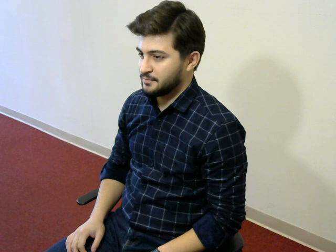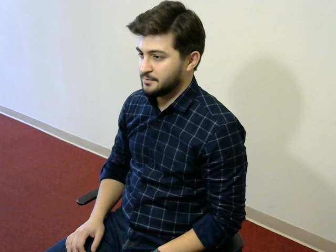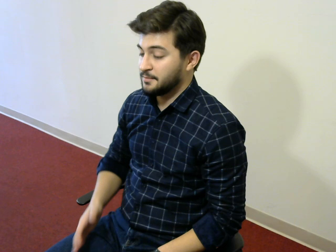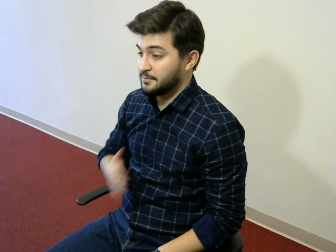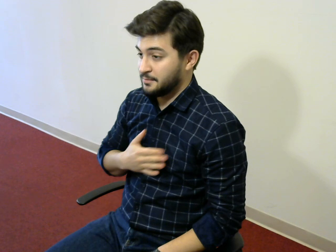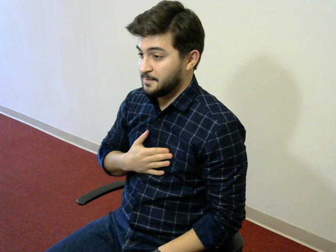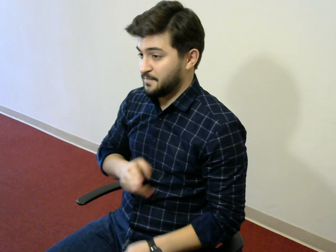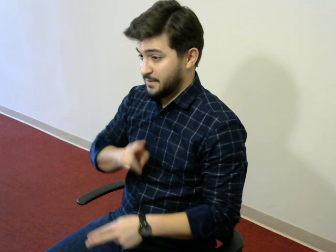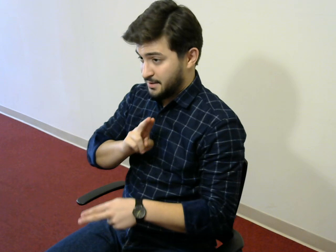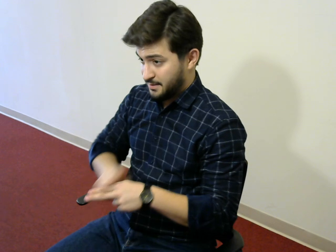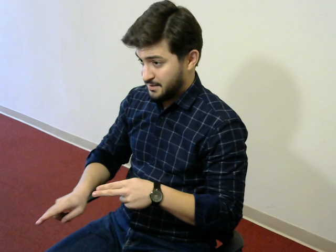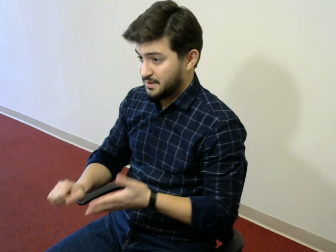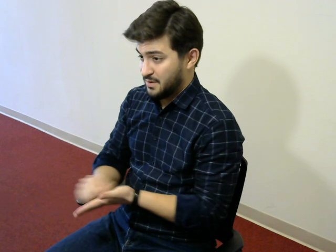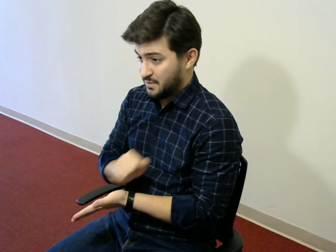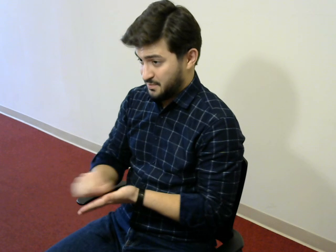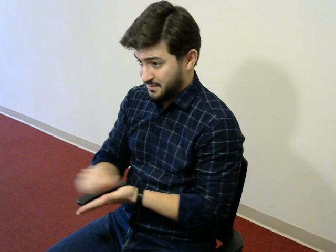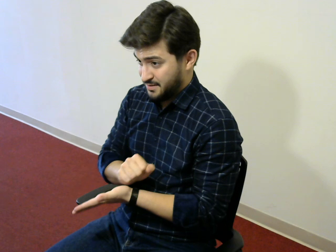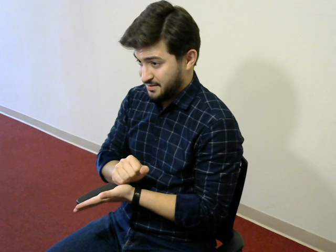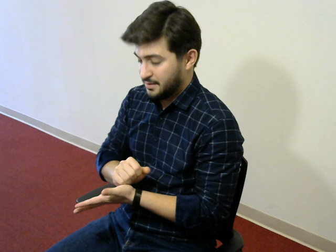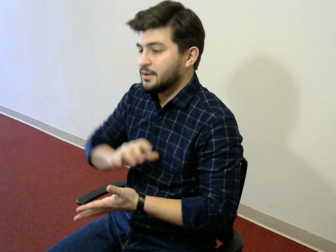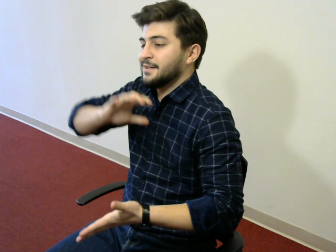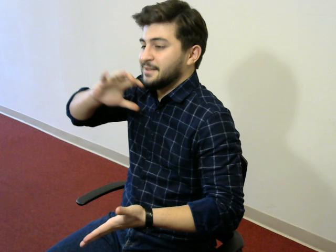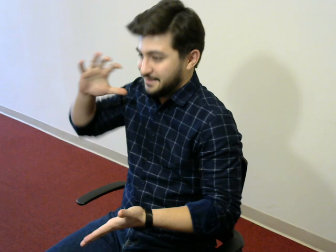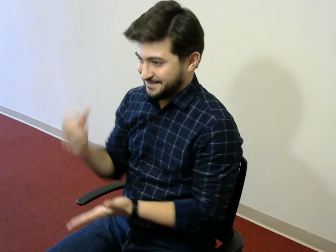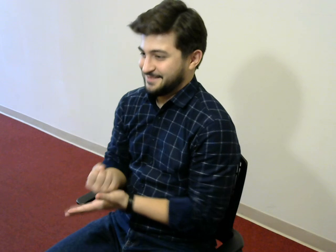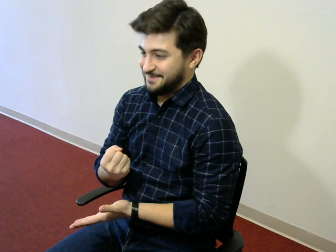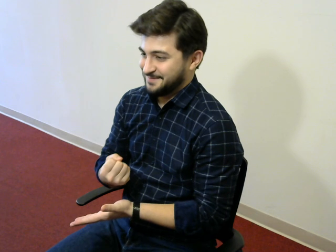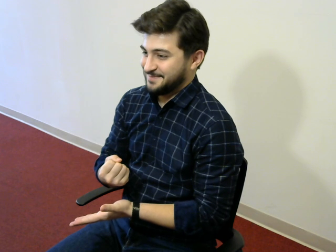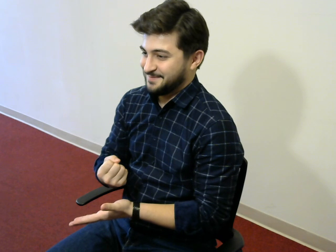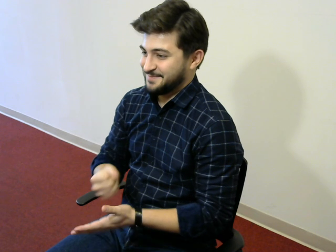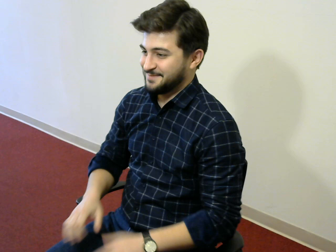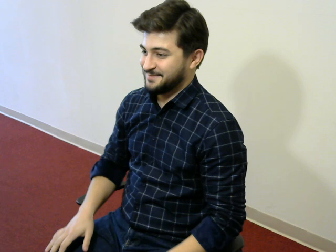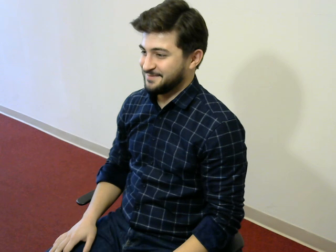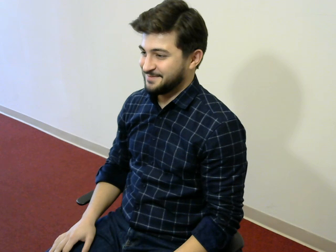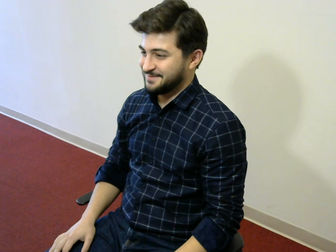Mən itirdiyim sənədi tapmışam